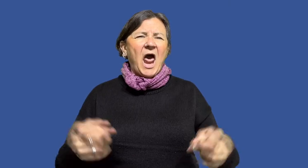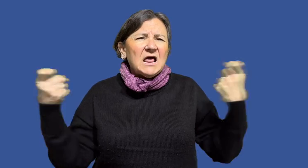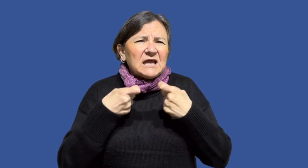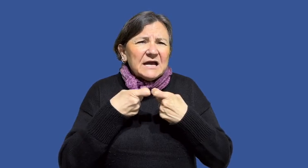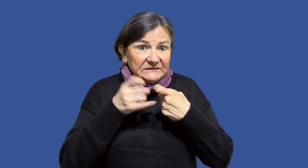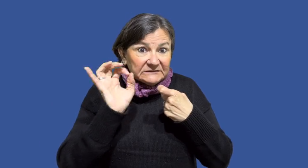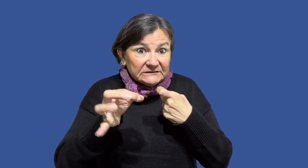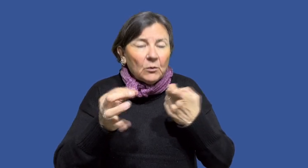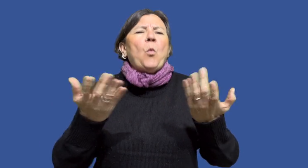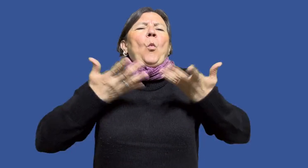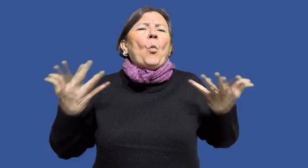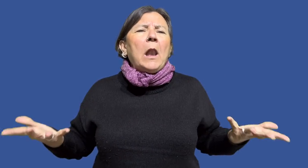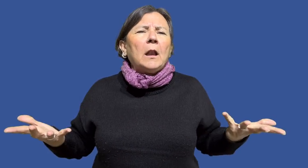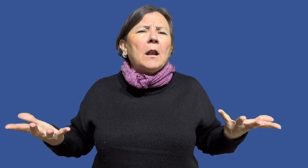Quines al·lèrgies tens?